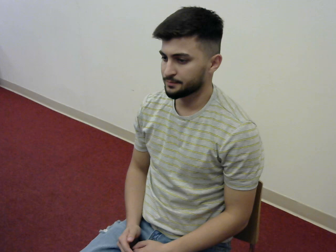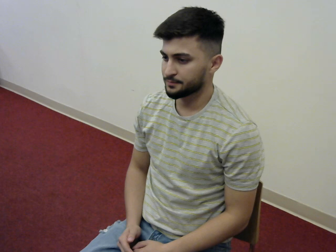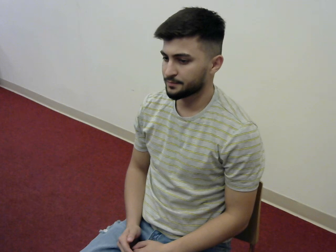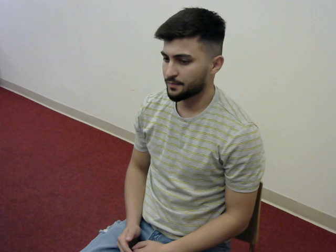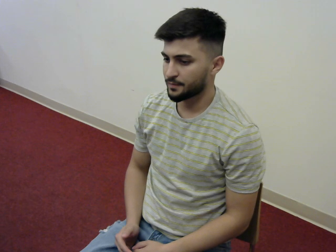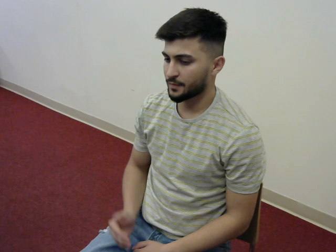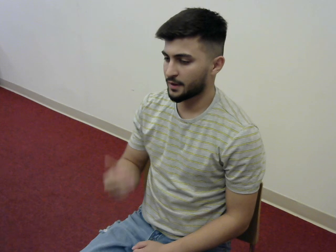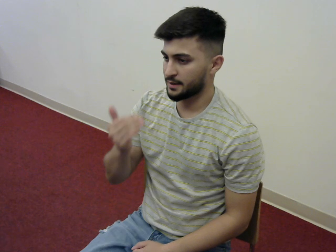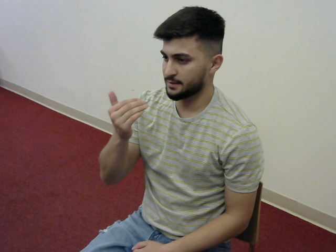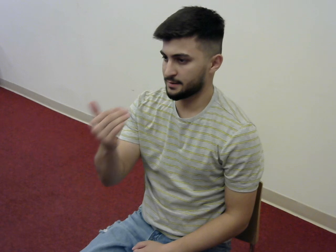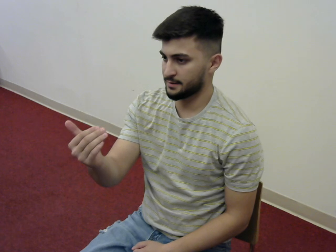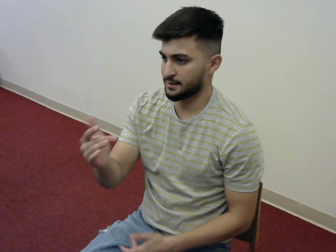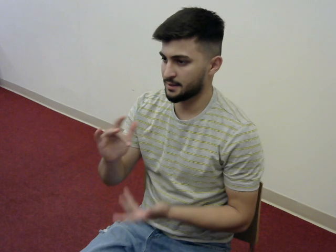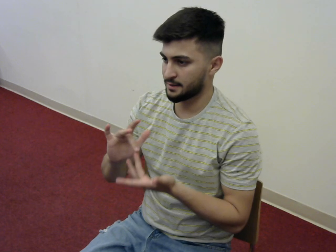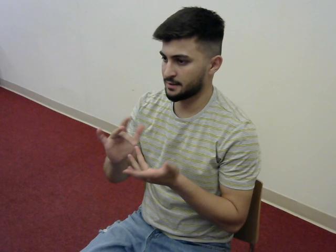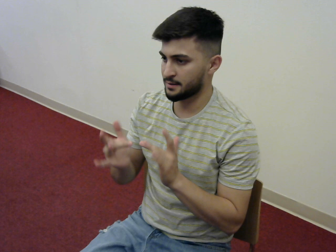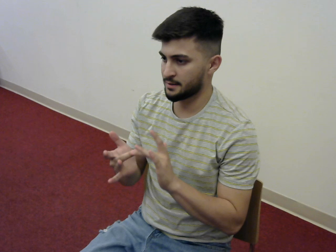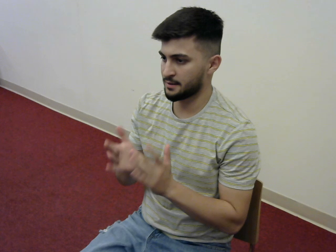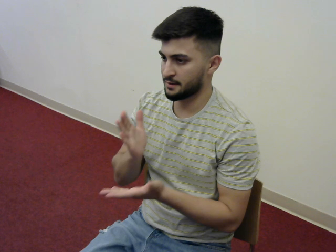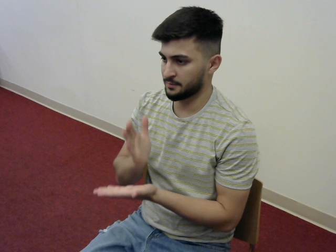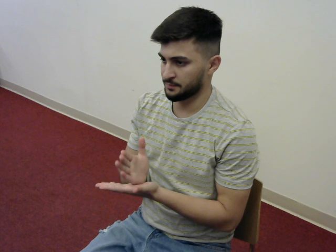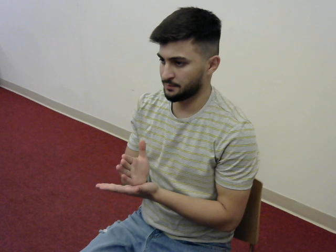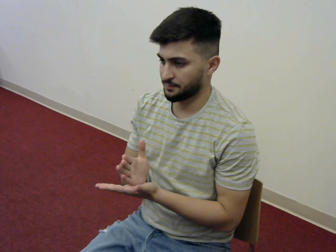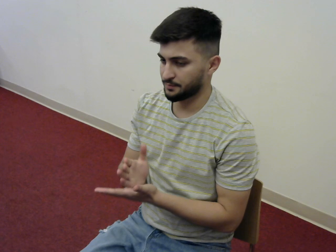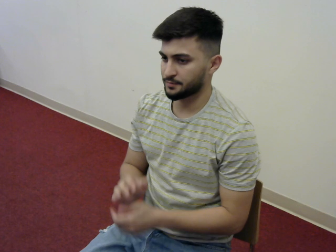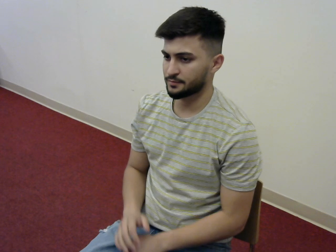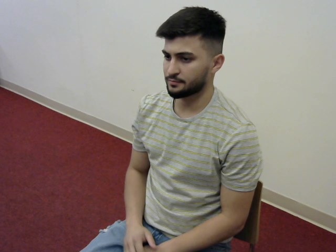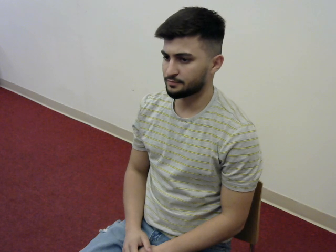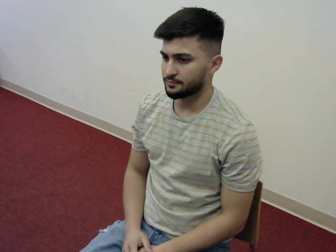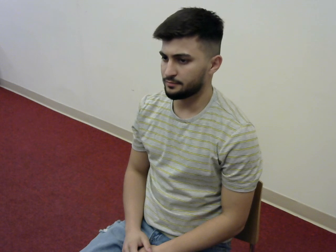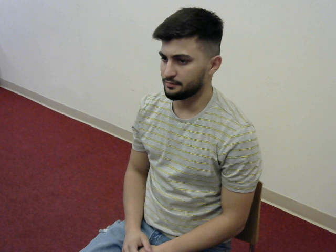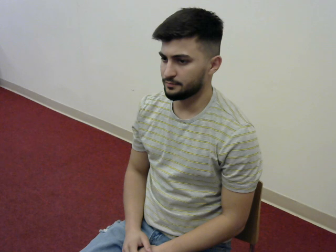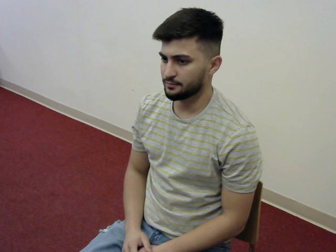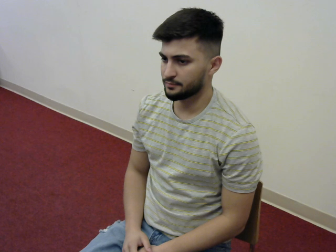Sizdə internet varmı?